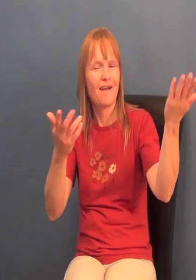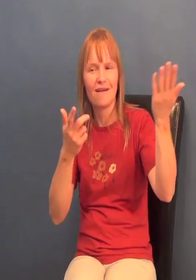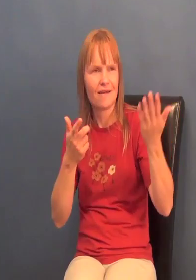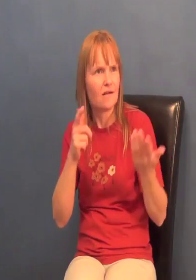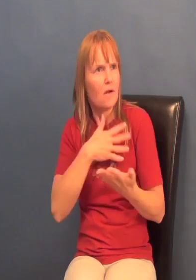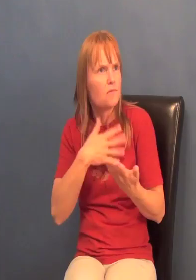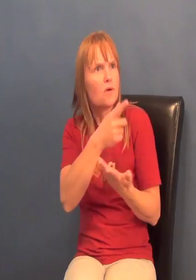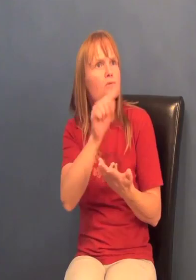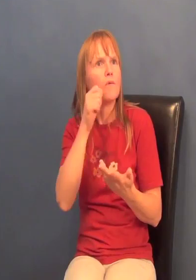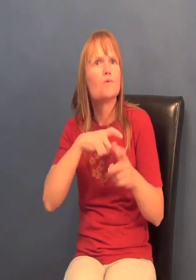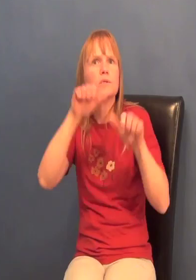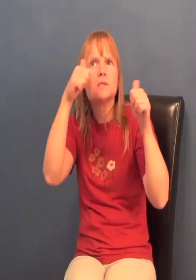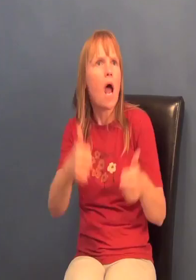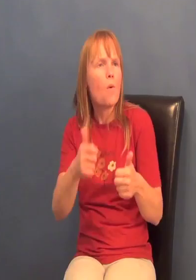"- Nic nie czułeś, co wczoraj się działo?"